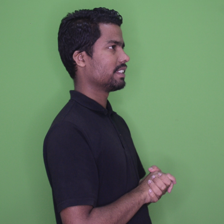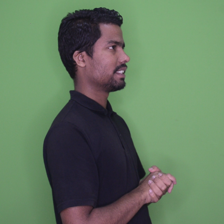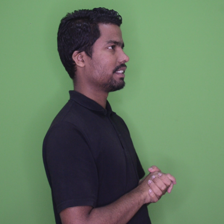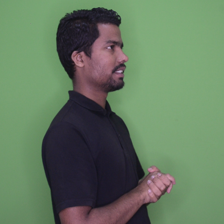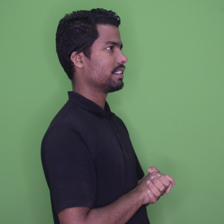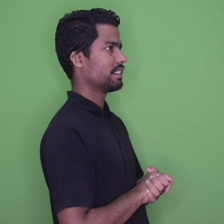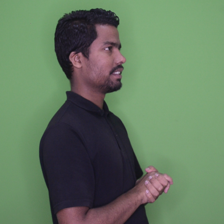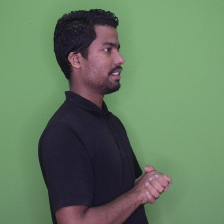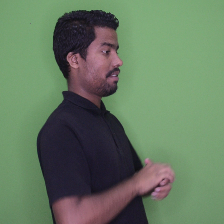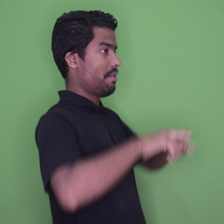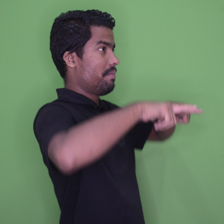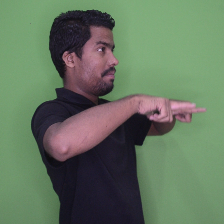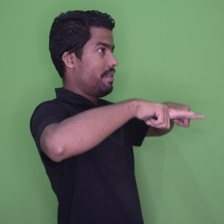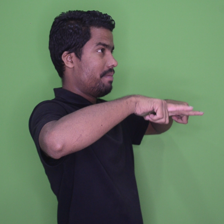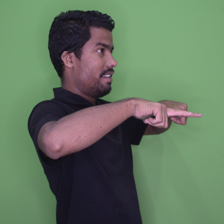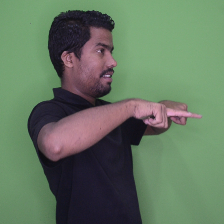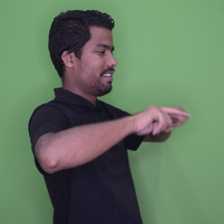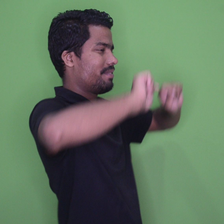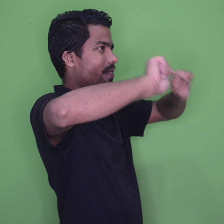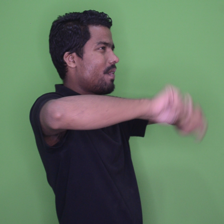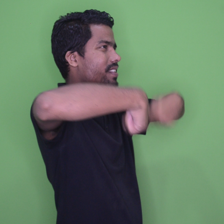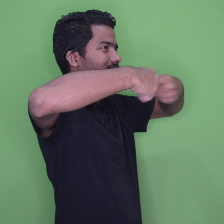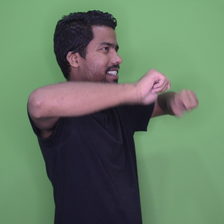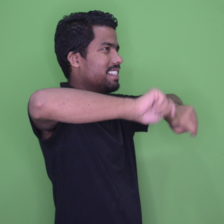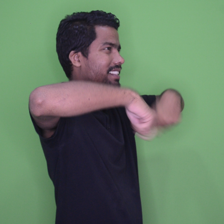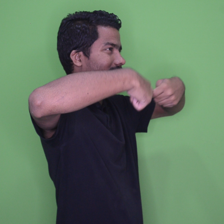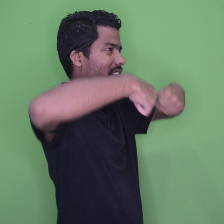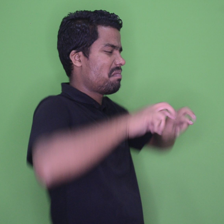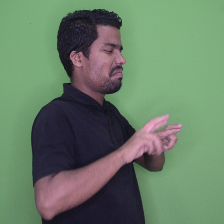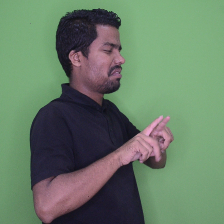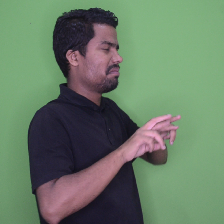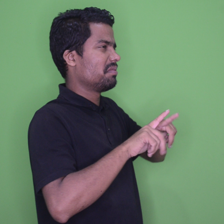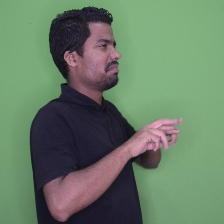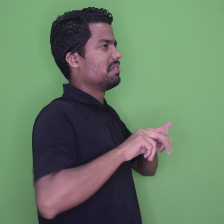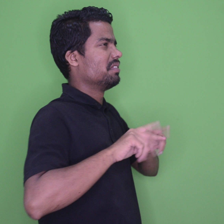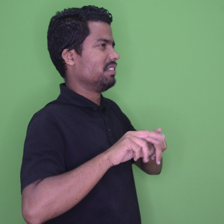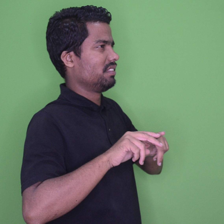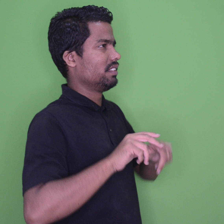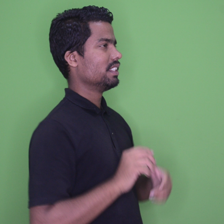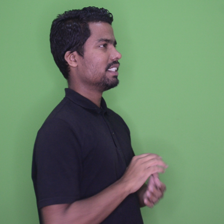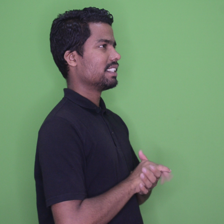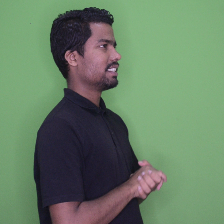socks are torn